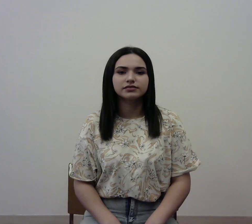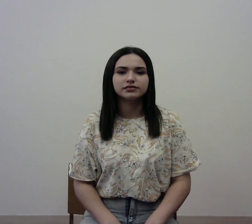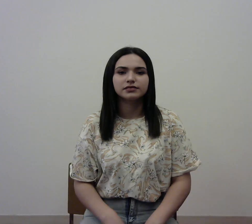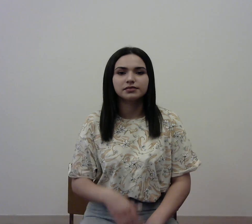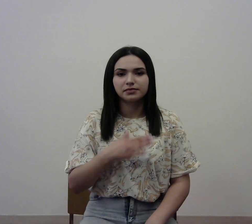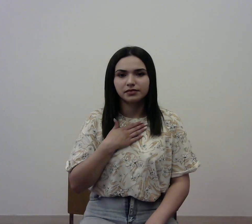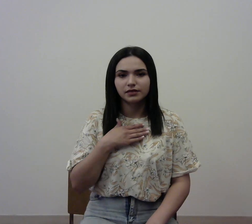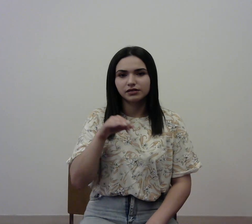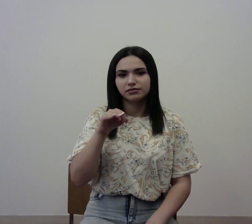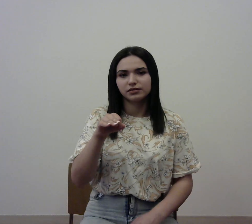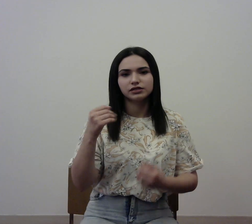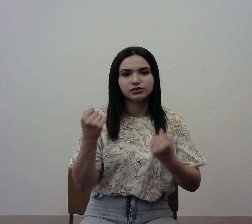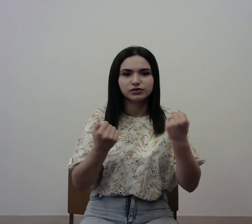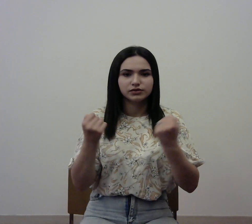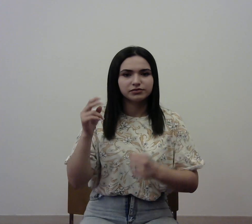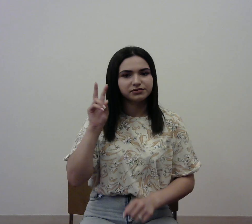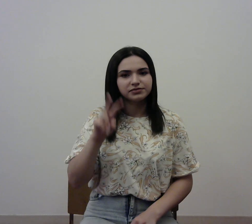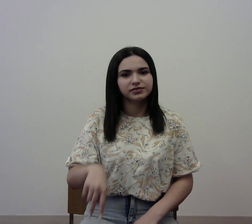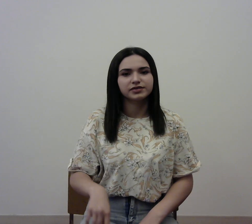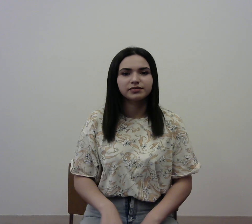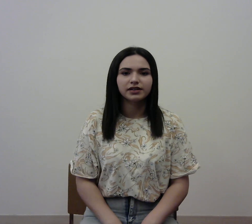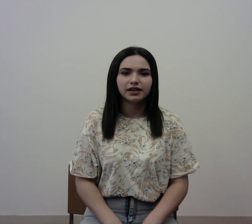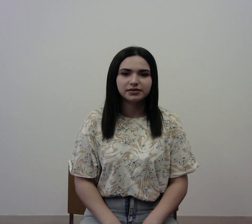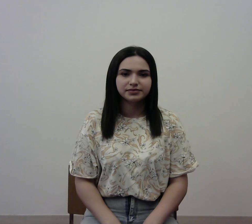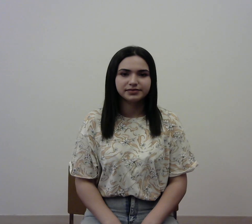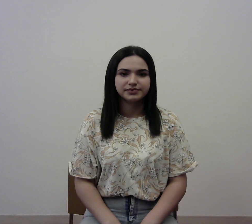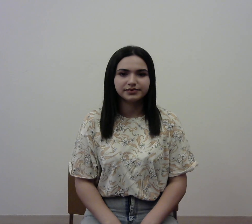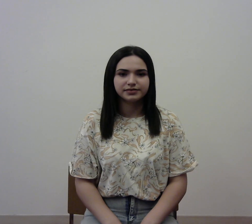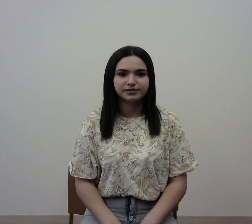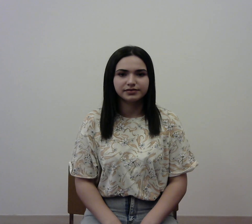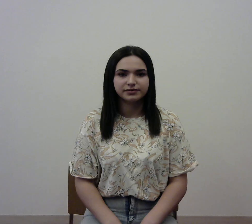Mən avtomobil sürə bilmirəm